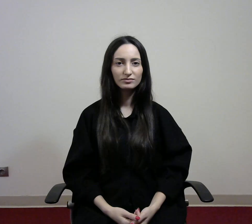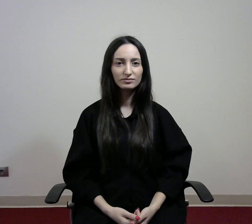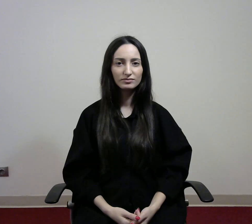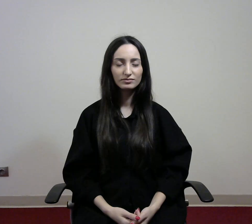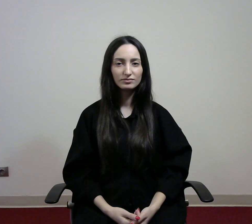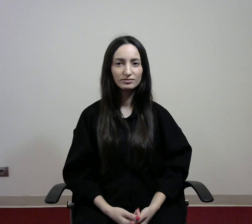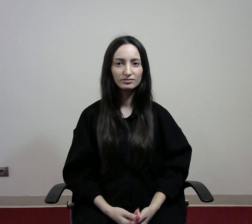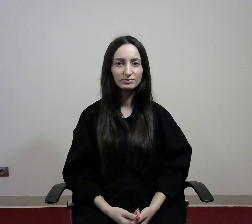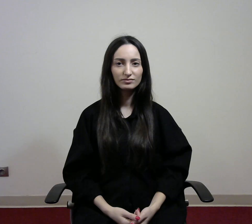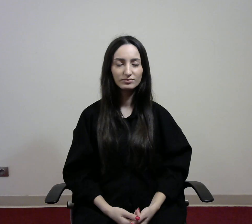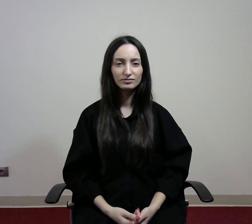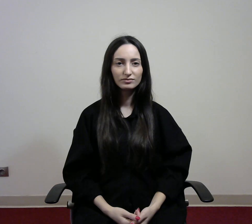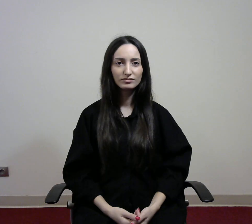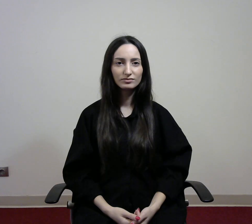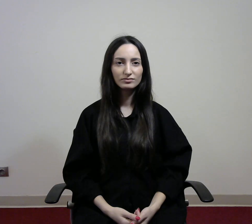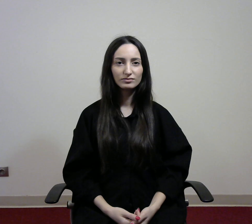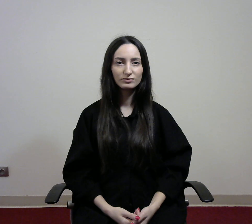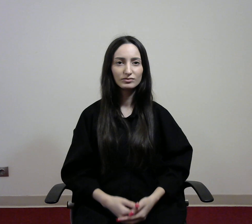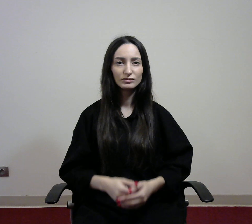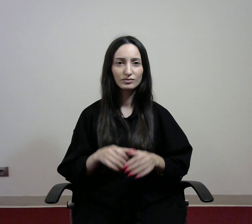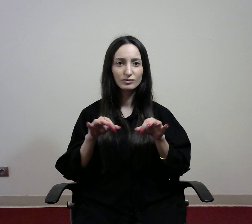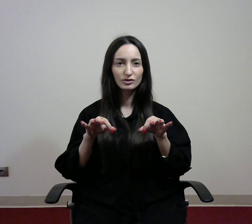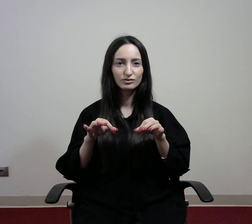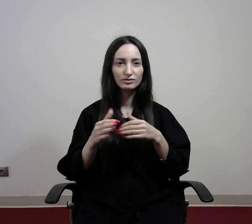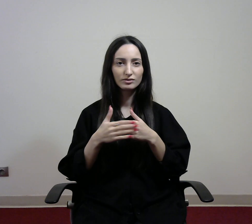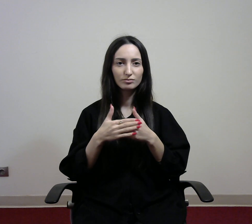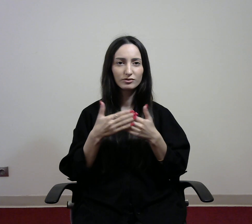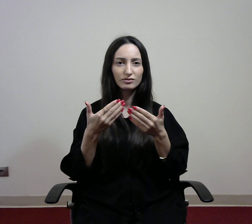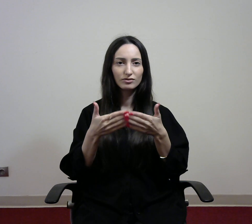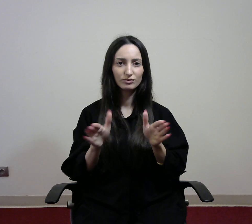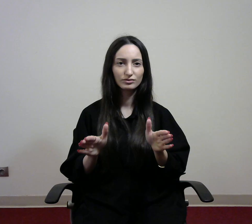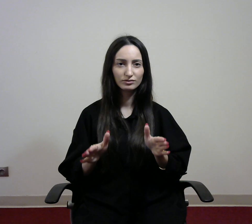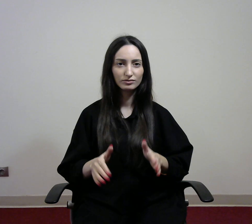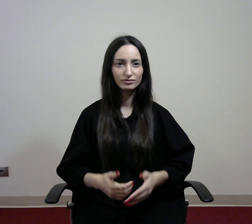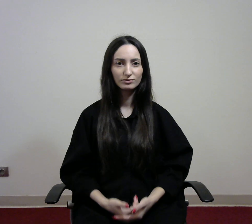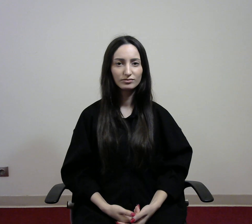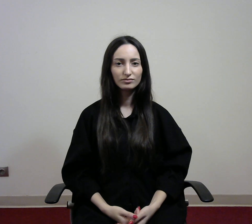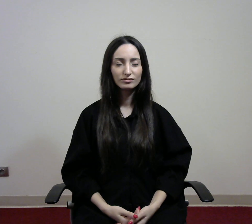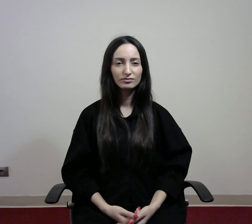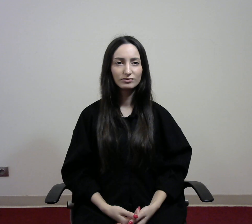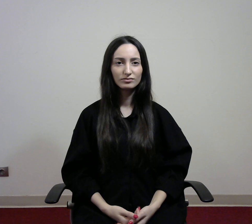Maşının qapısı açıqdır